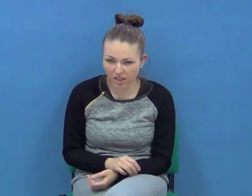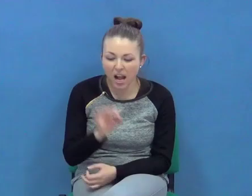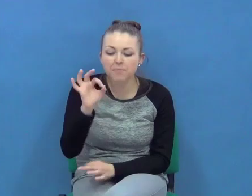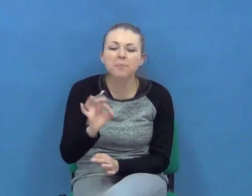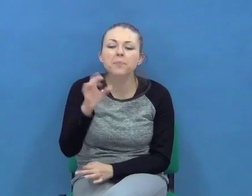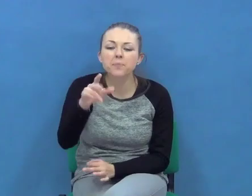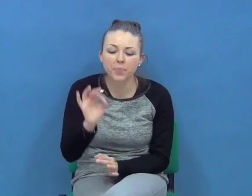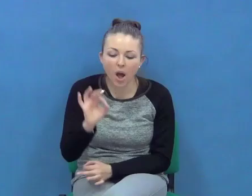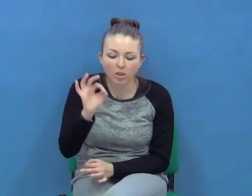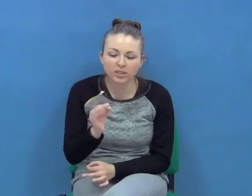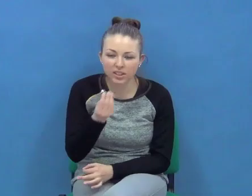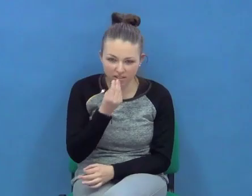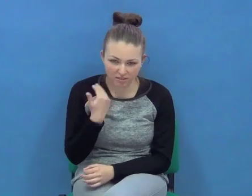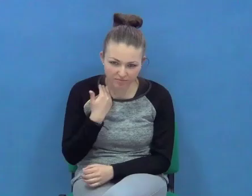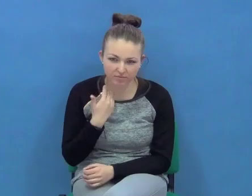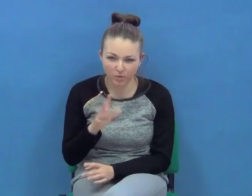Procenty, jedzenie i picie.